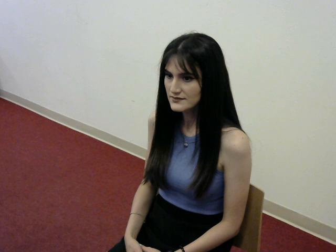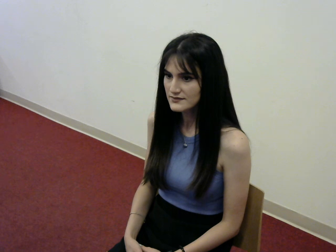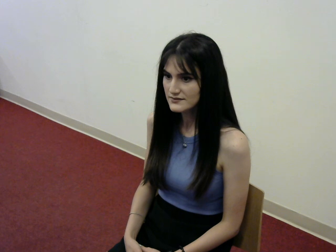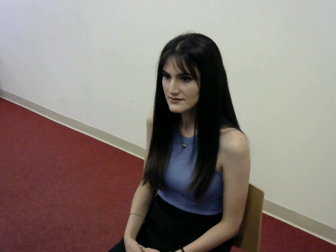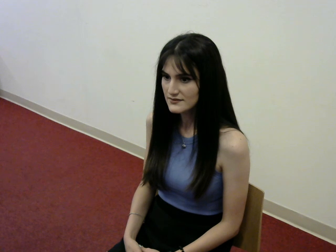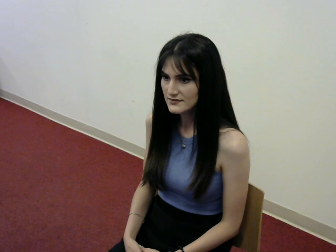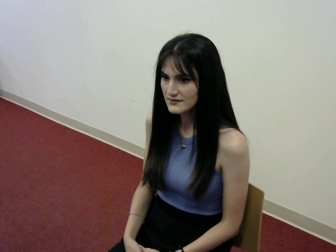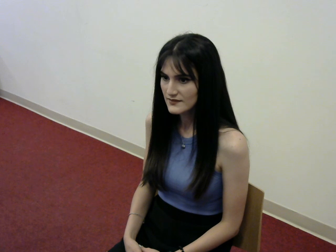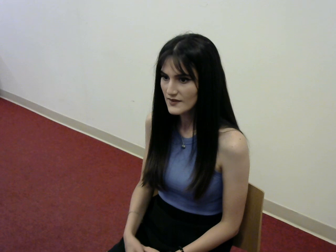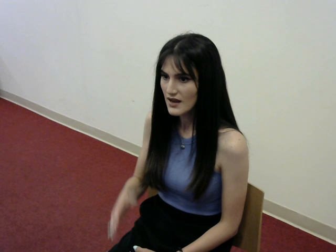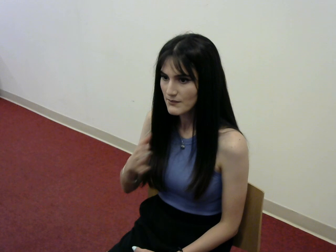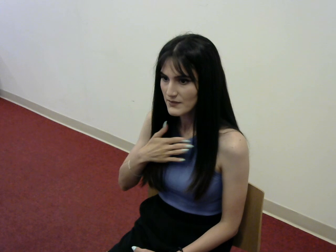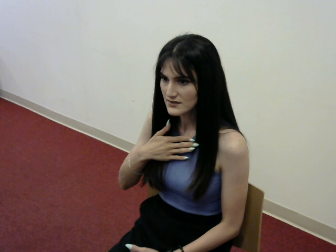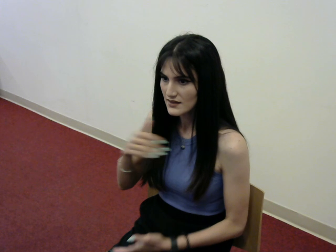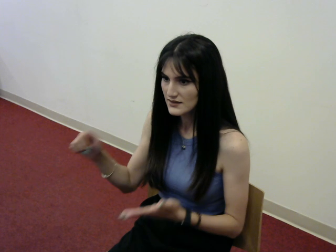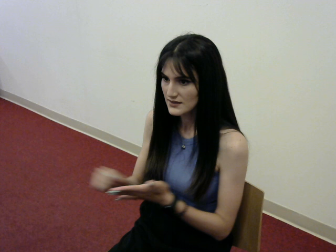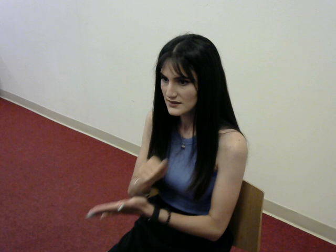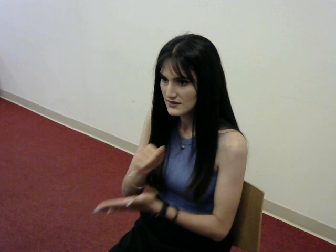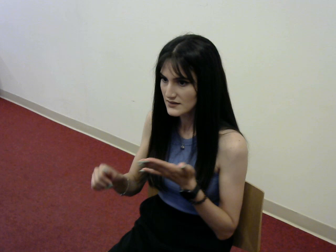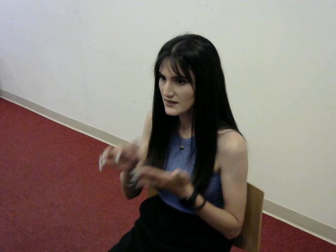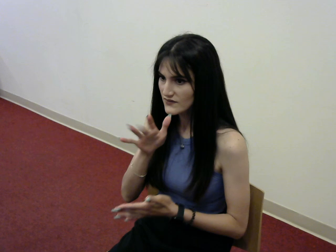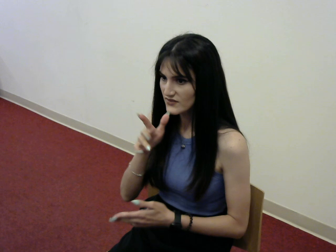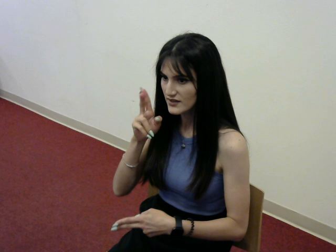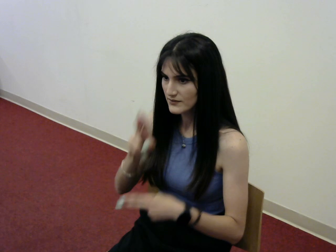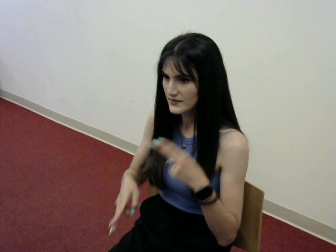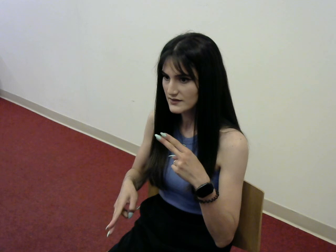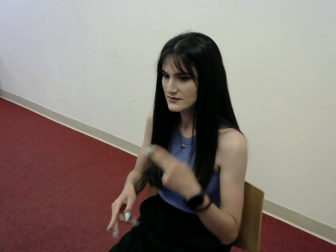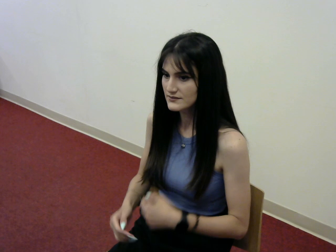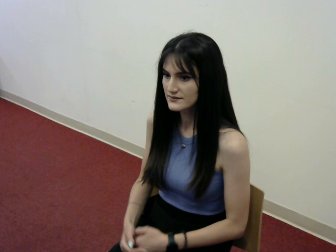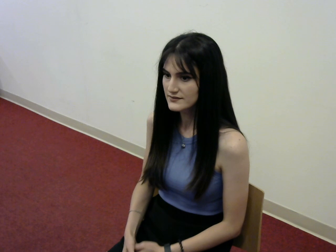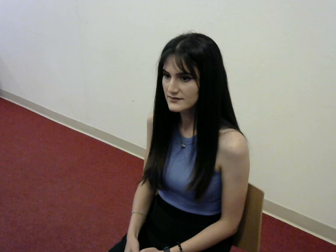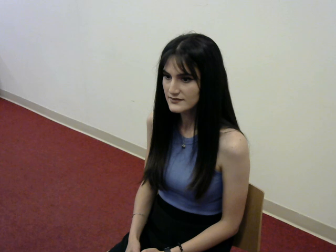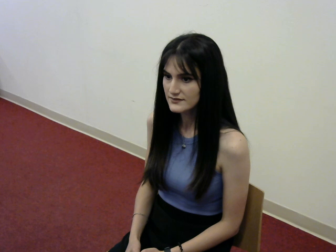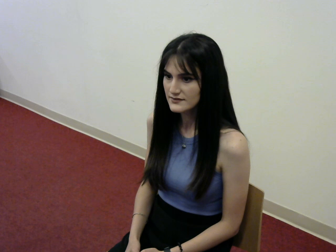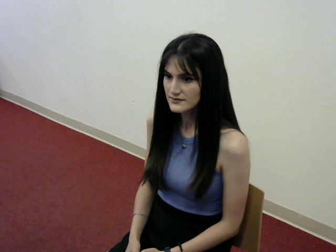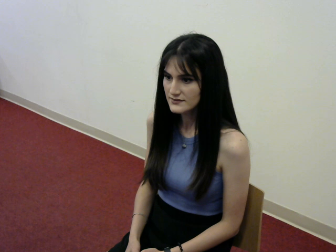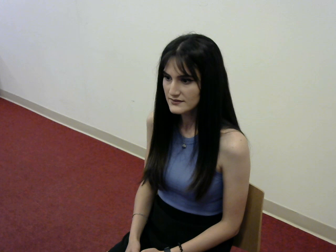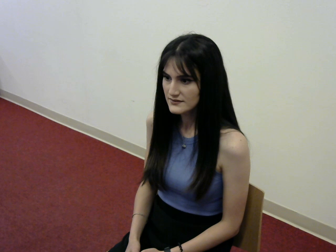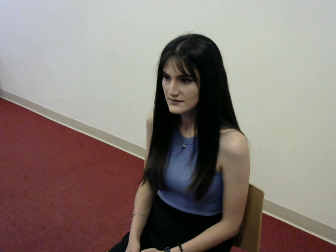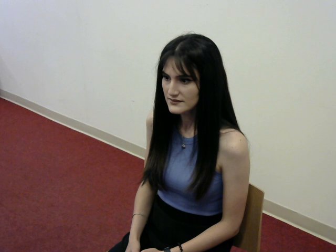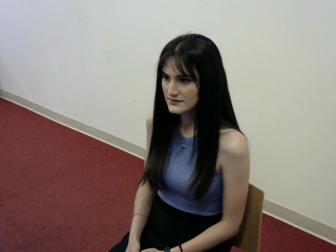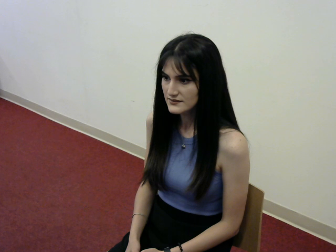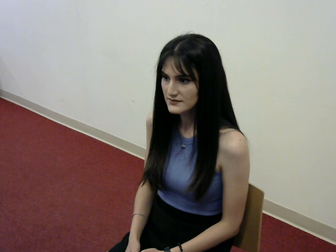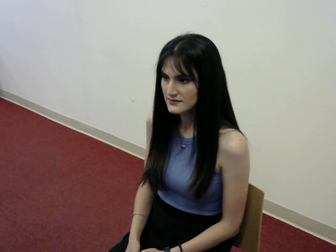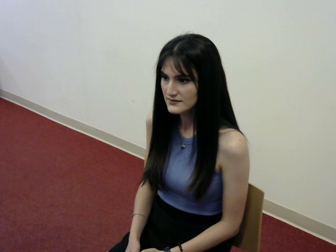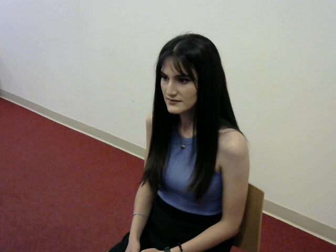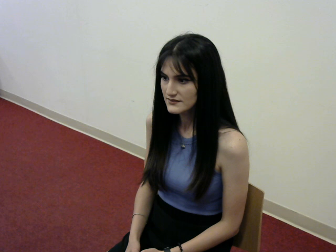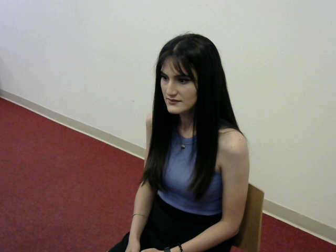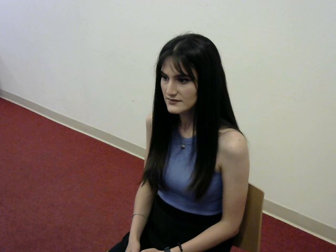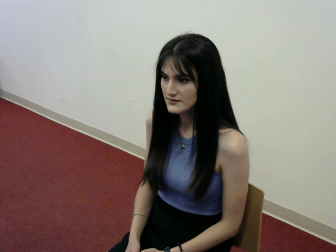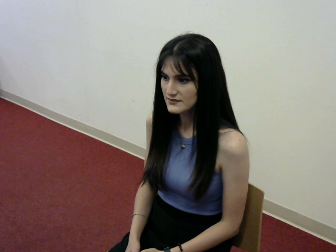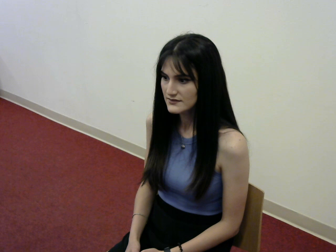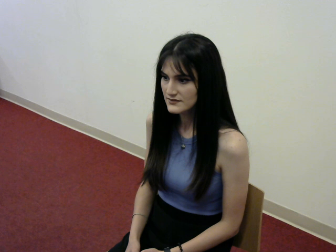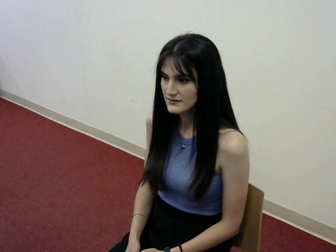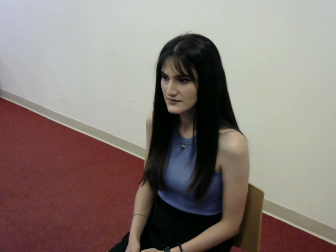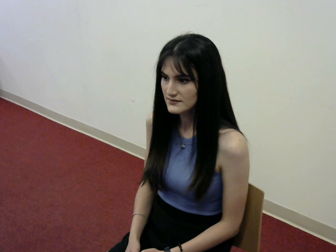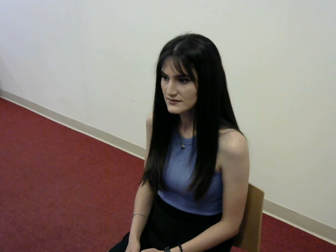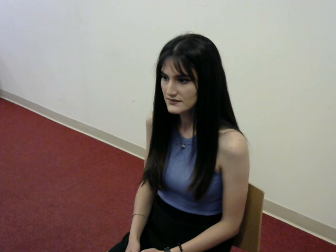Mənim sənədimin vaxtı bitib